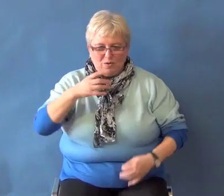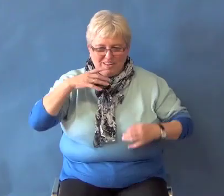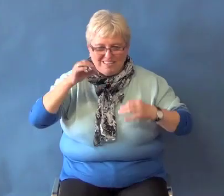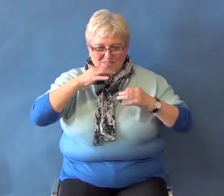Duch.